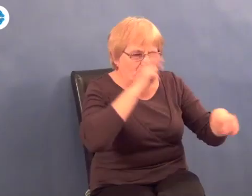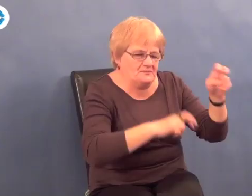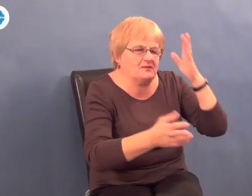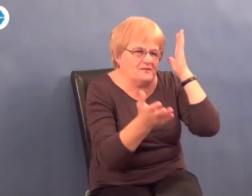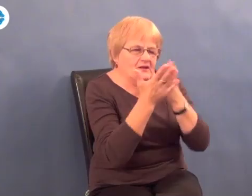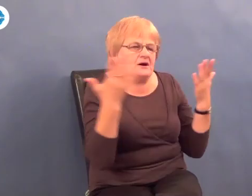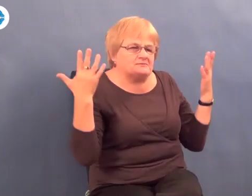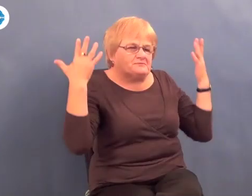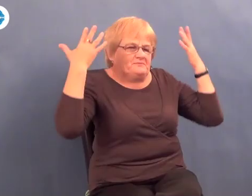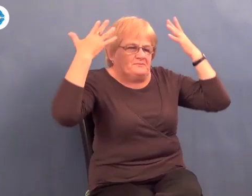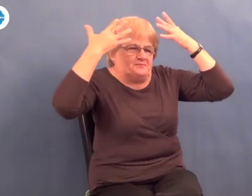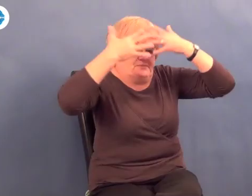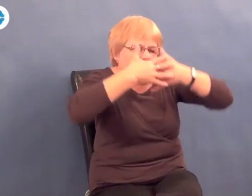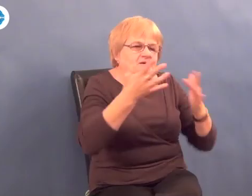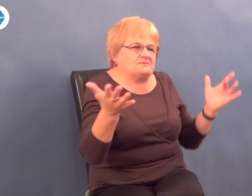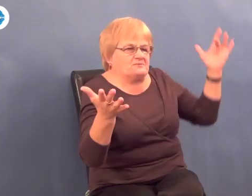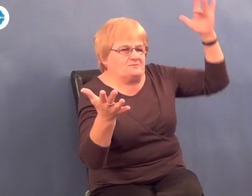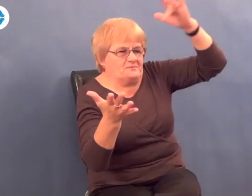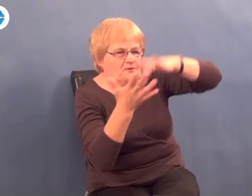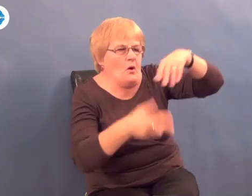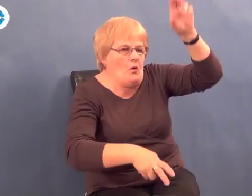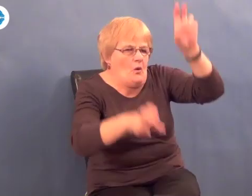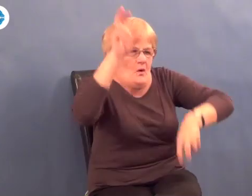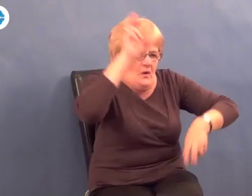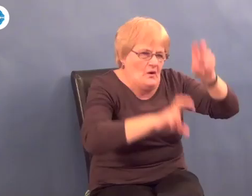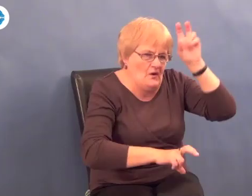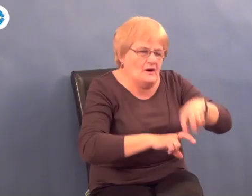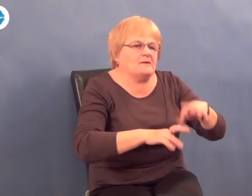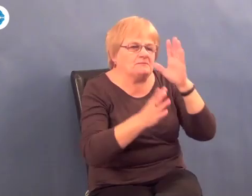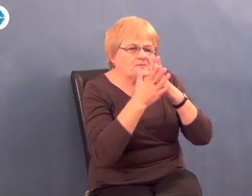Nadchodzi wieczór, docierają do hotelu.